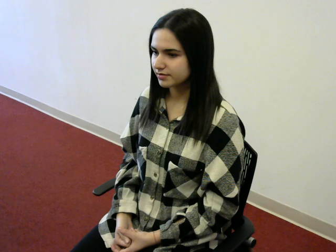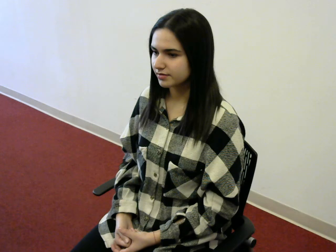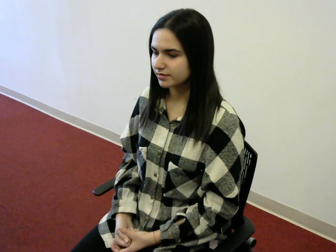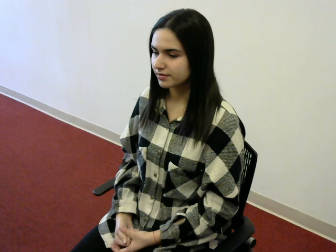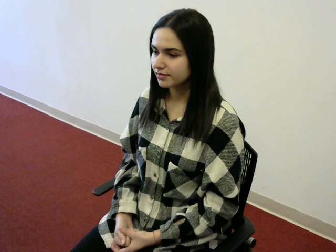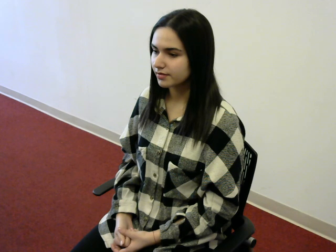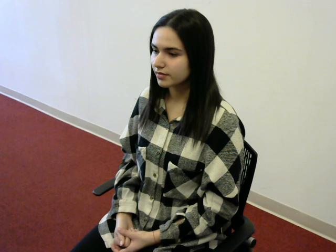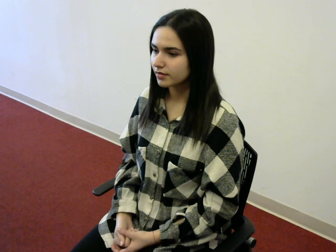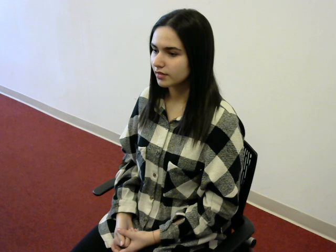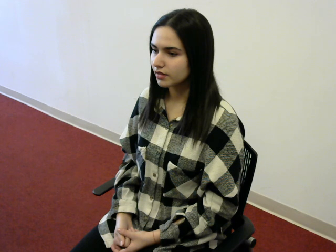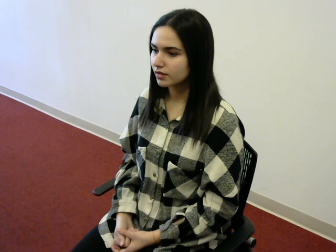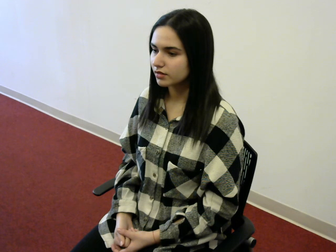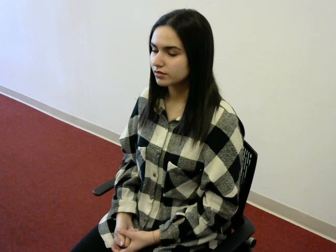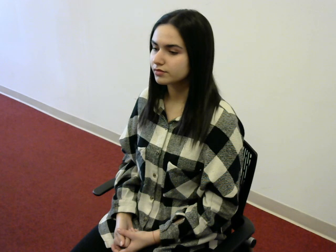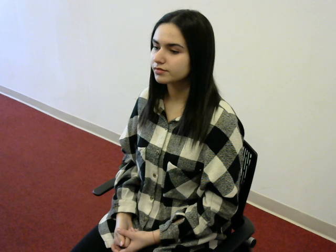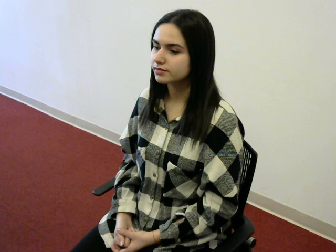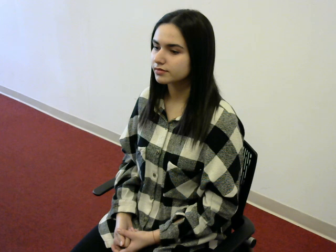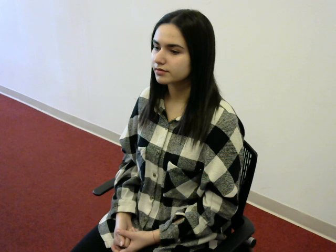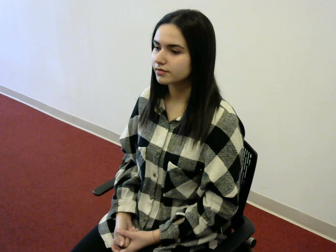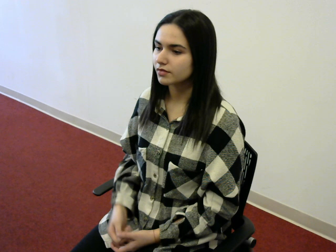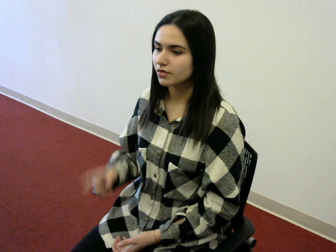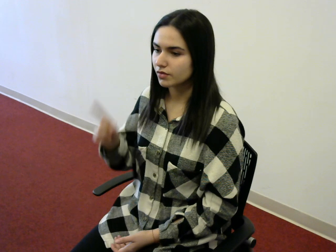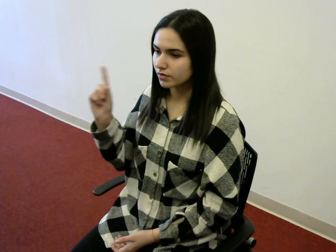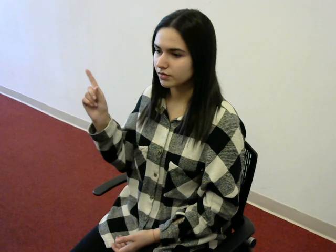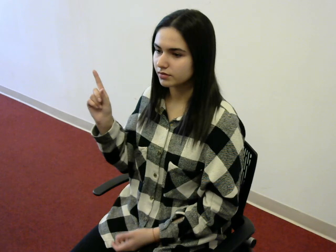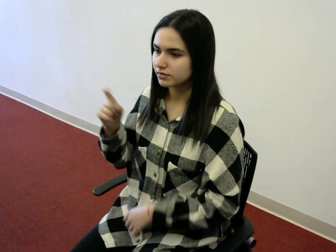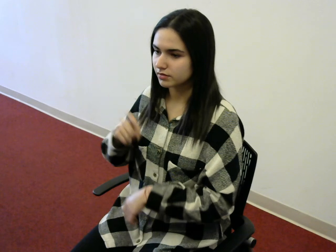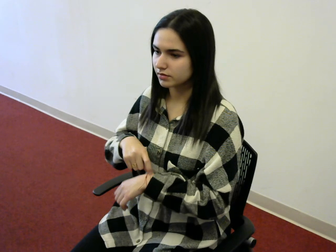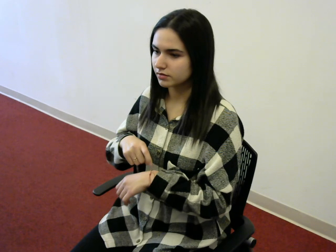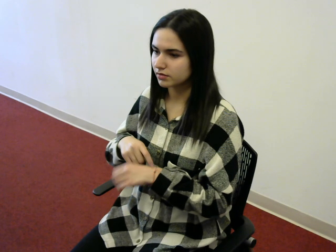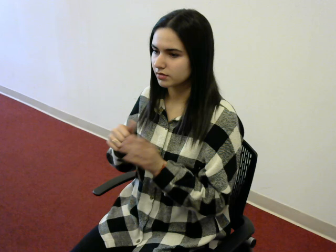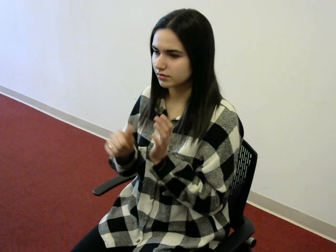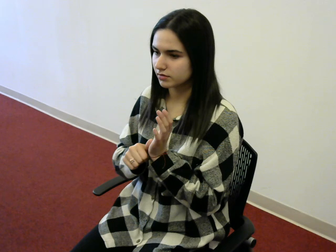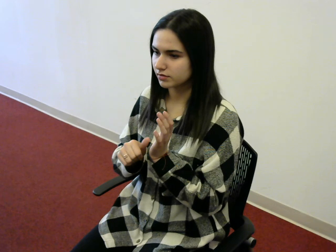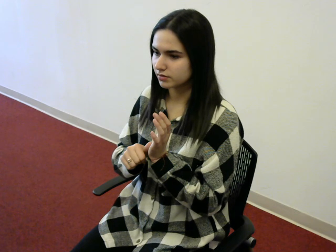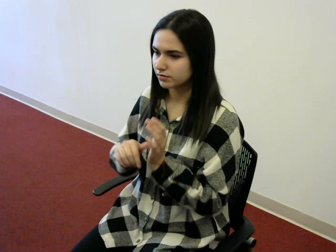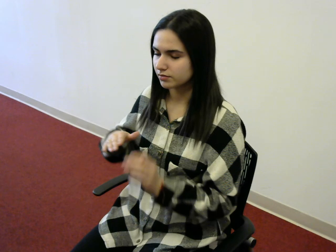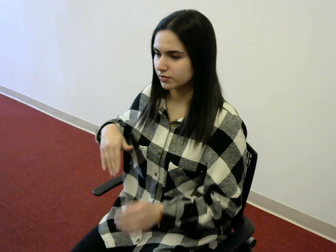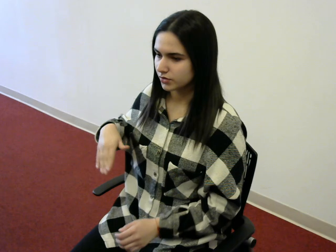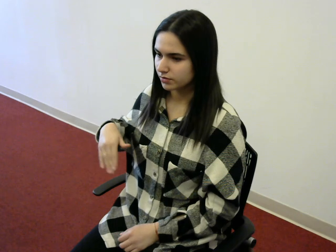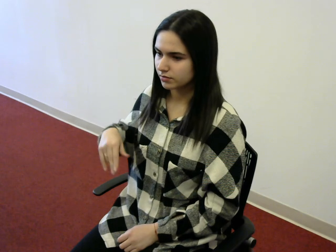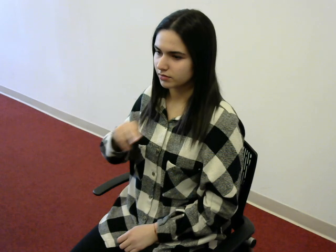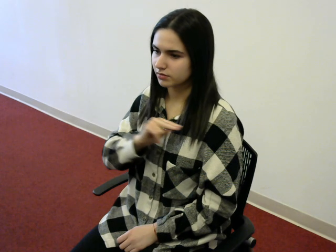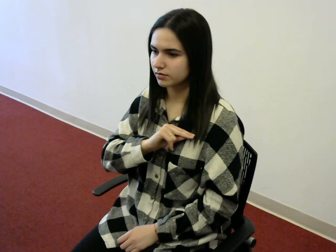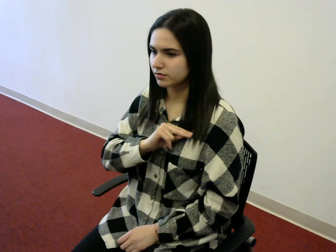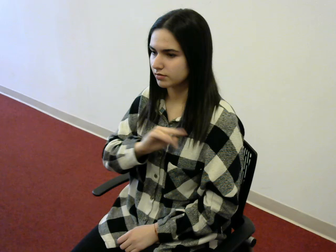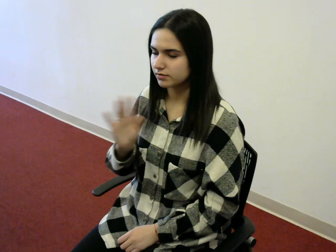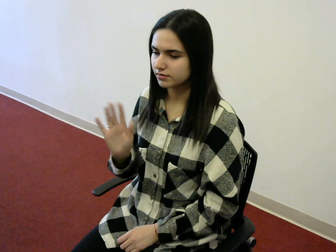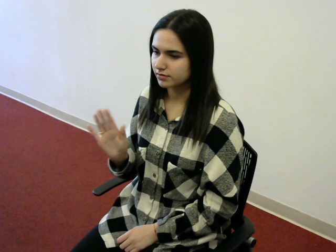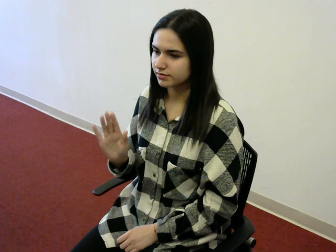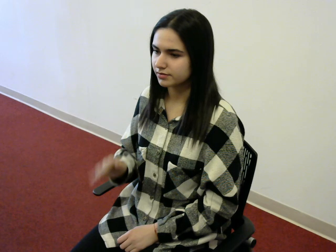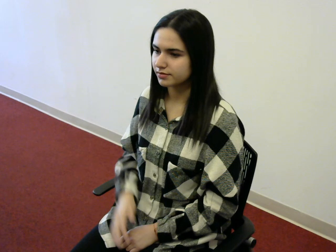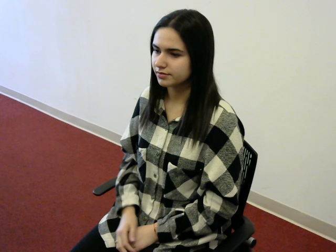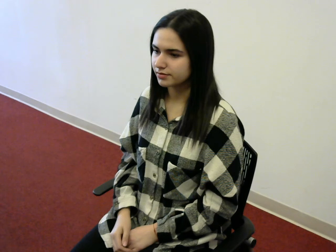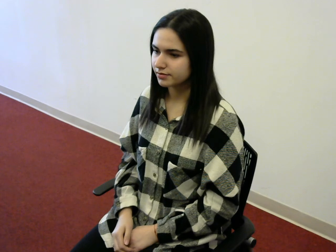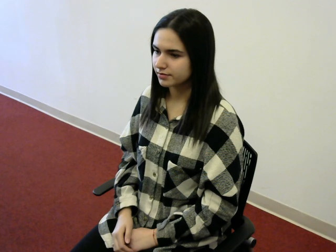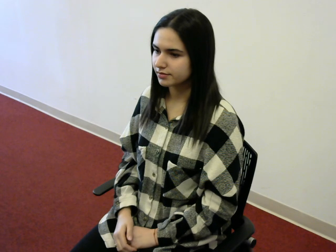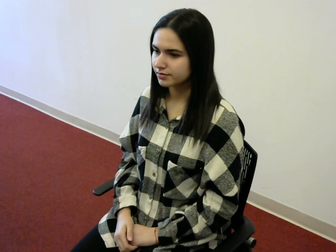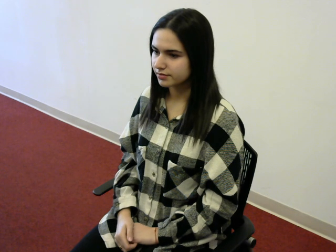O saat 6-dan sonra işləmir